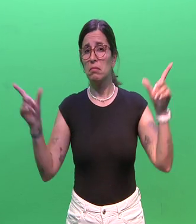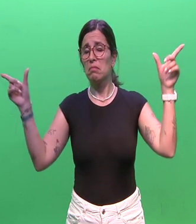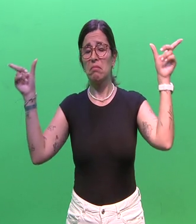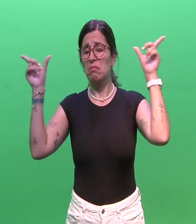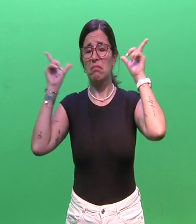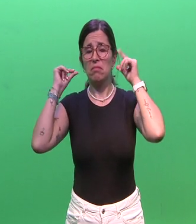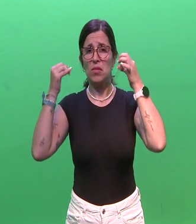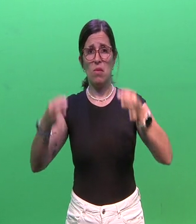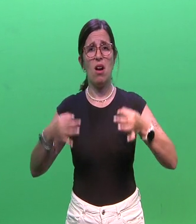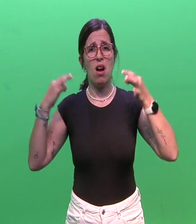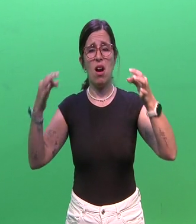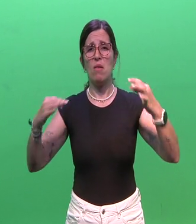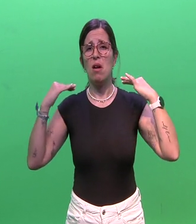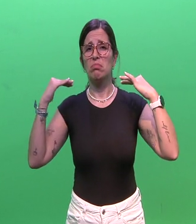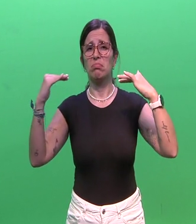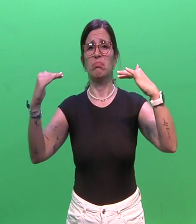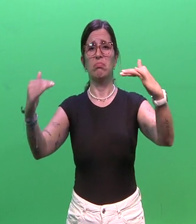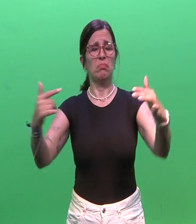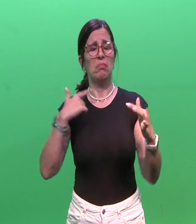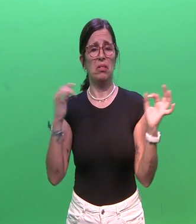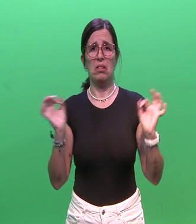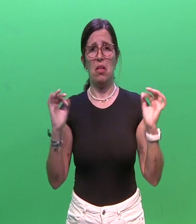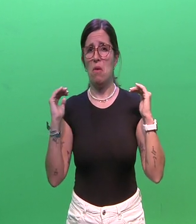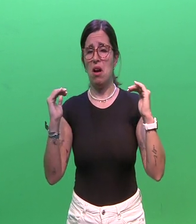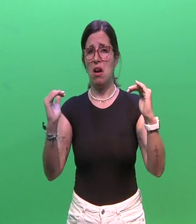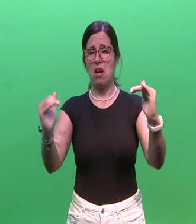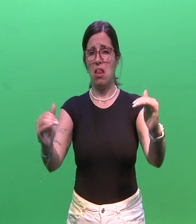No he perdut audició, estic igual que sempre, estable.